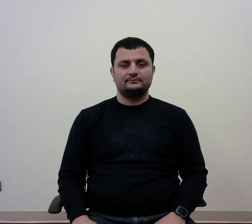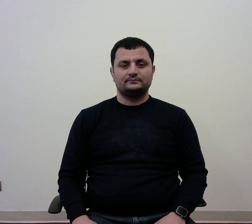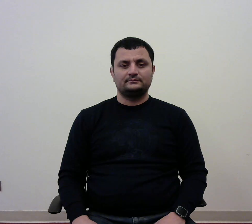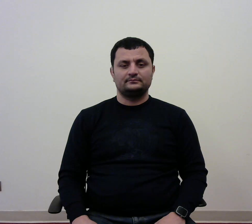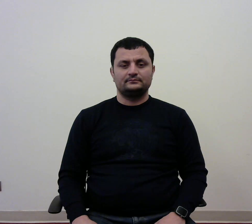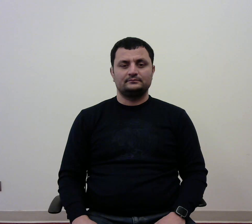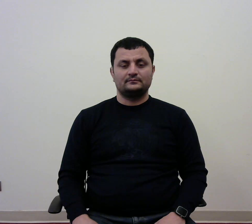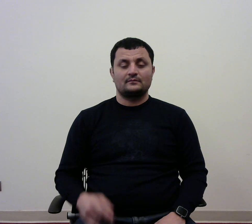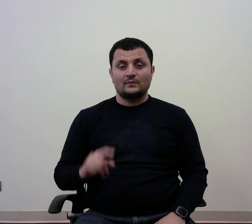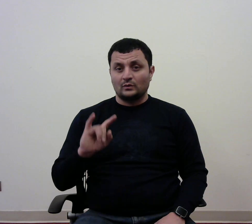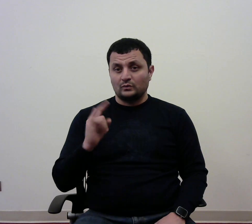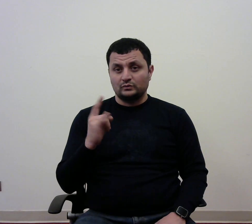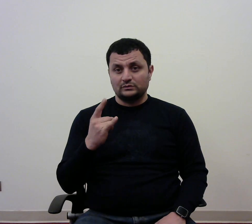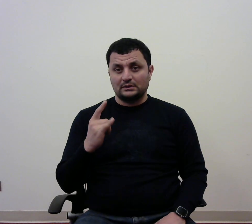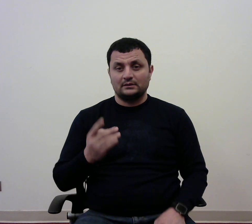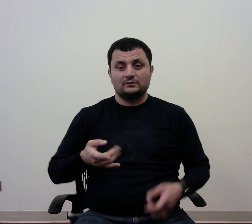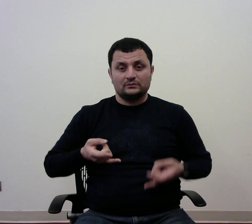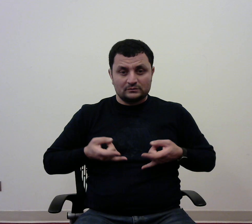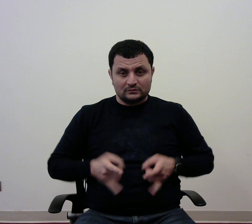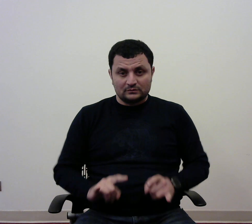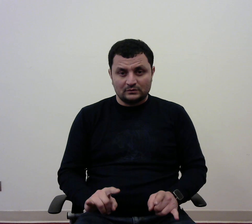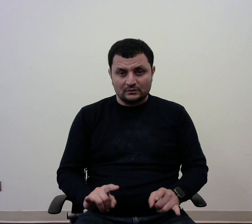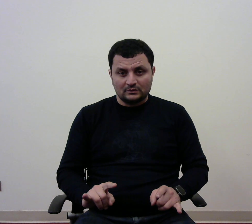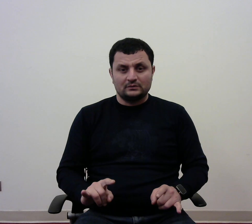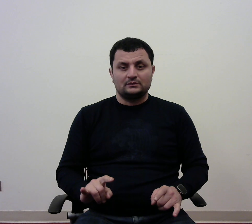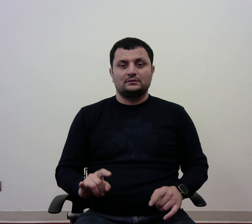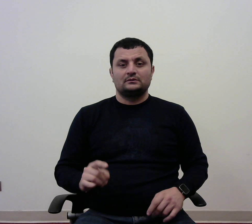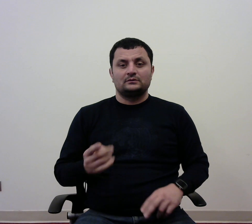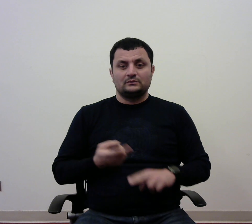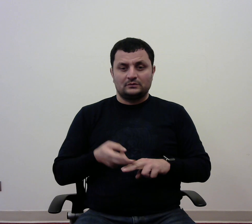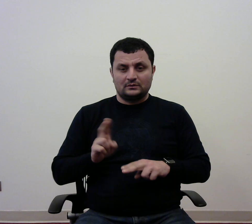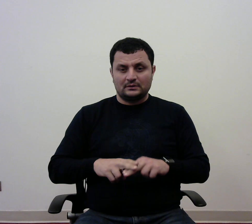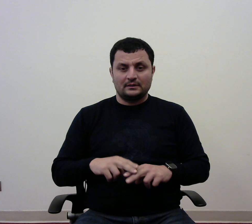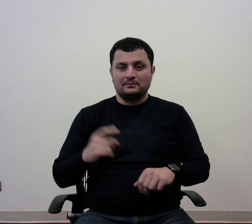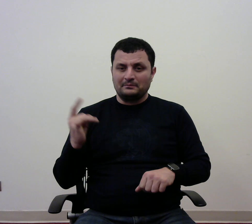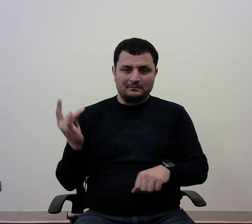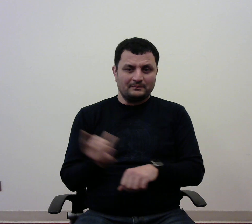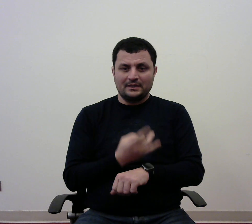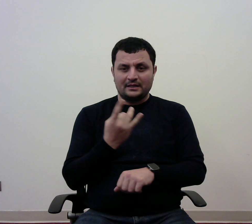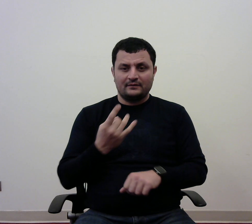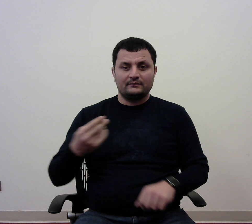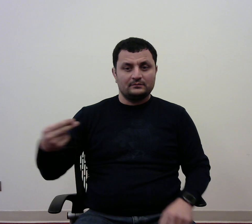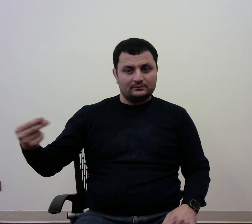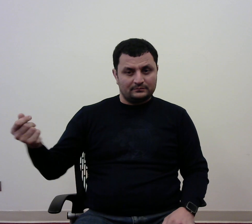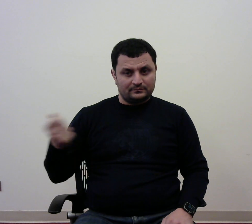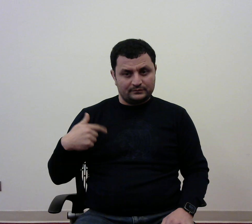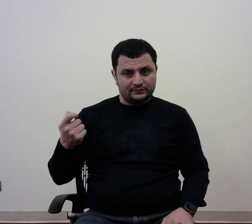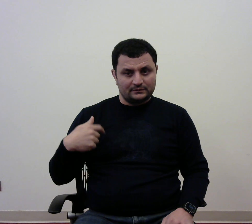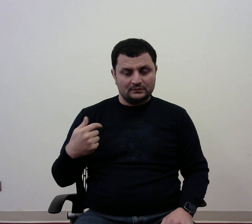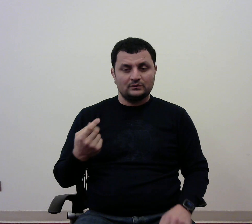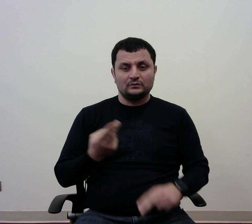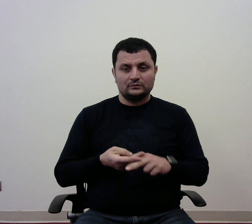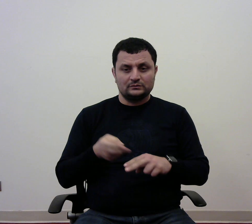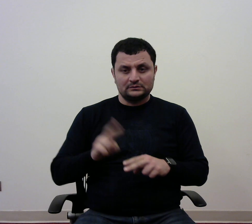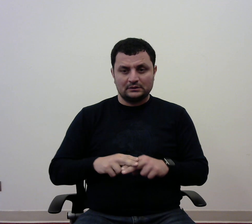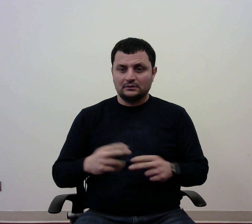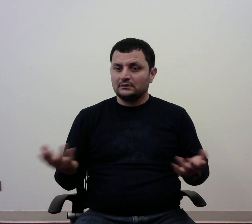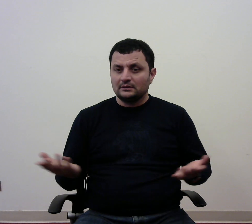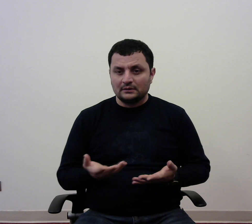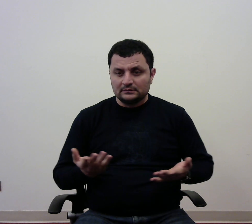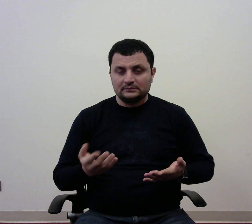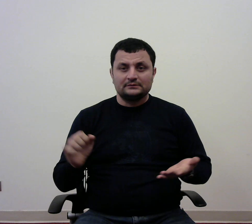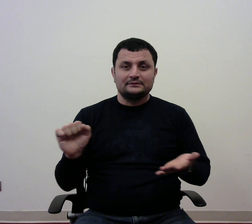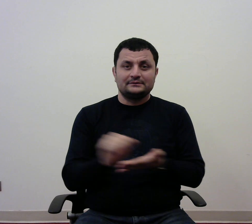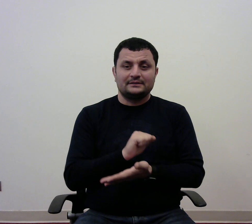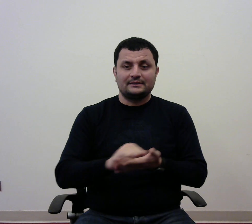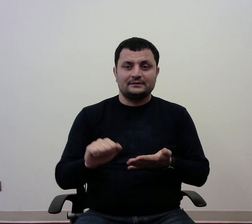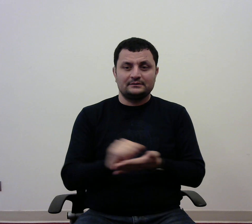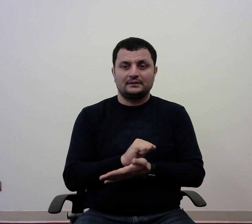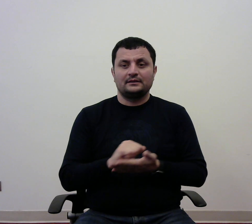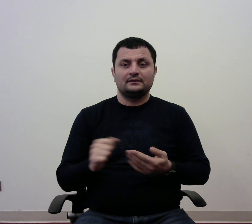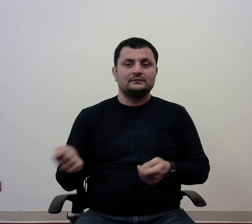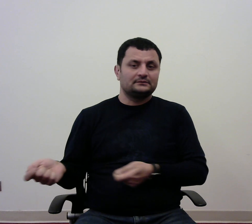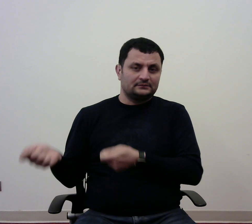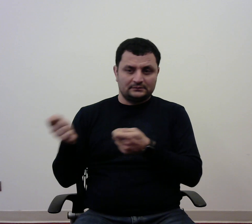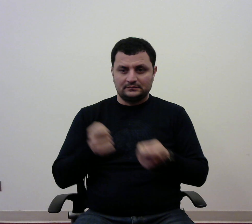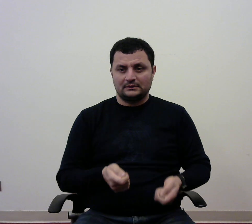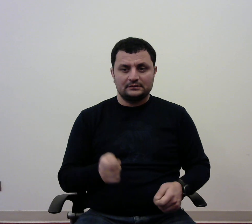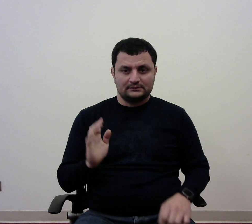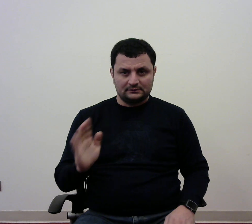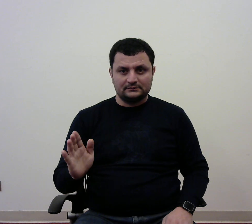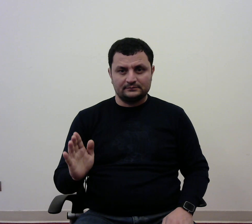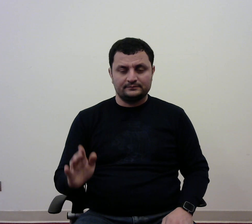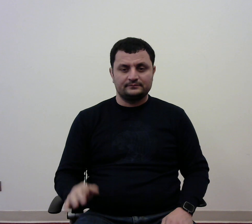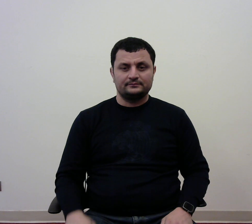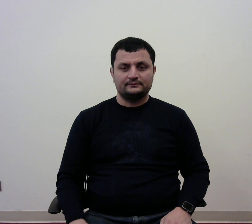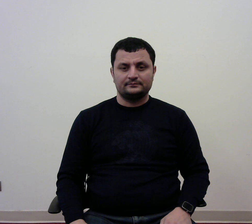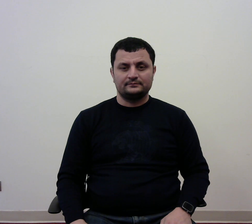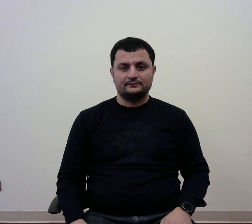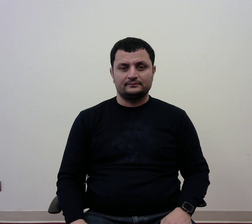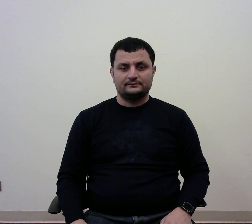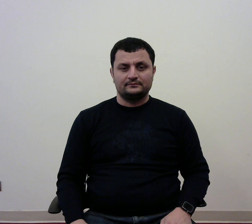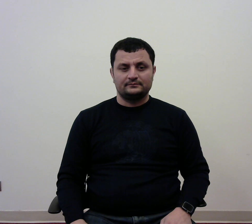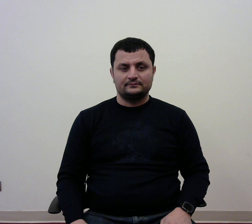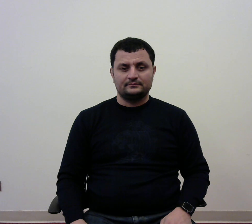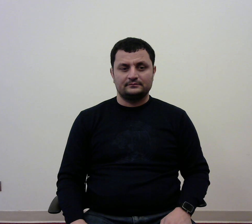Uşağın doğulmasına görə birdəfəlik müavinət üçün hansı sənədləri gətirməliyəm?